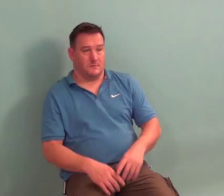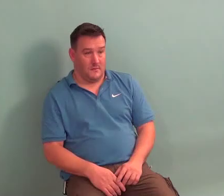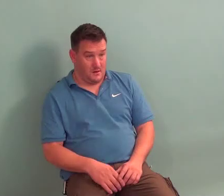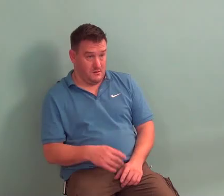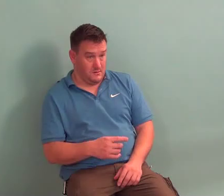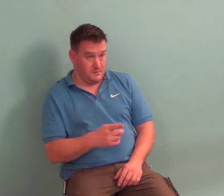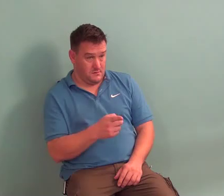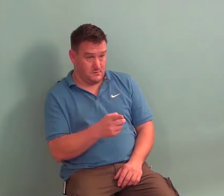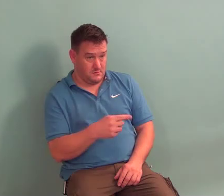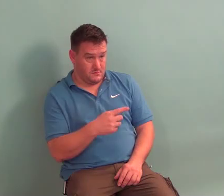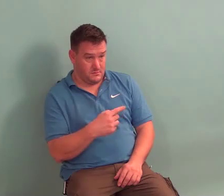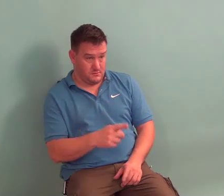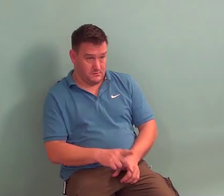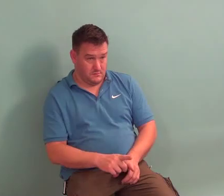My mamy to samo?